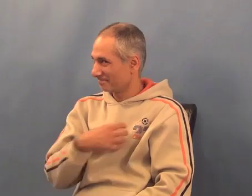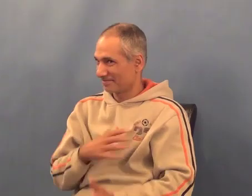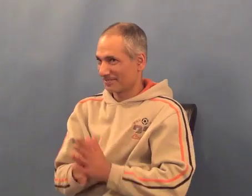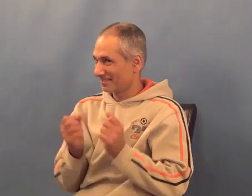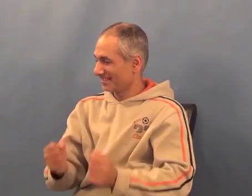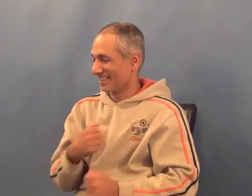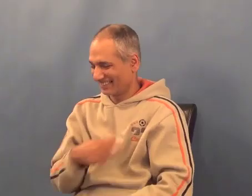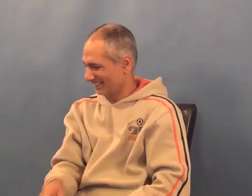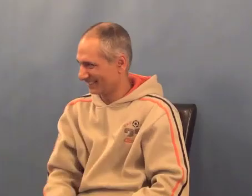Mnie jest ciężko to zamigać.